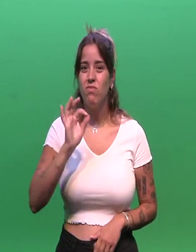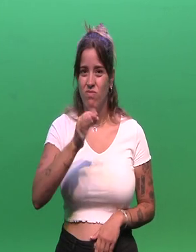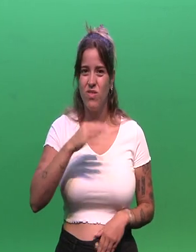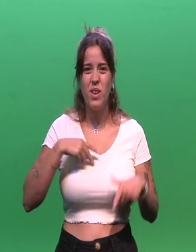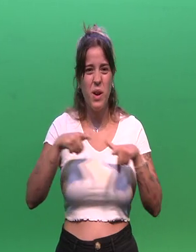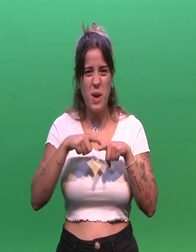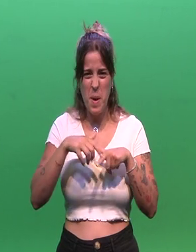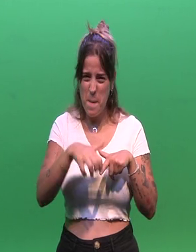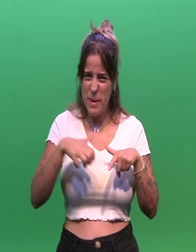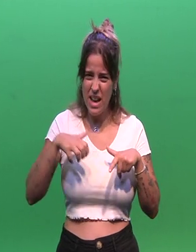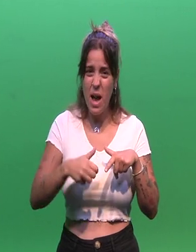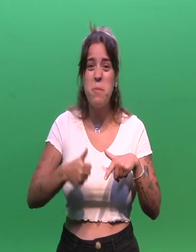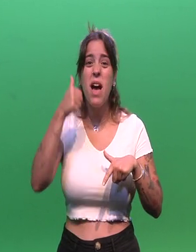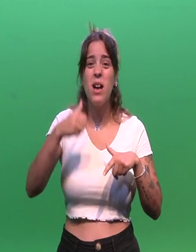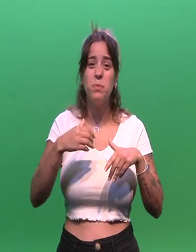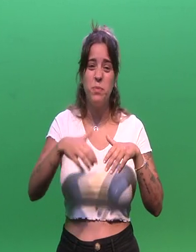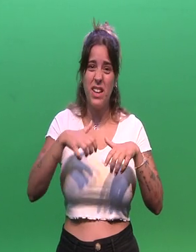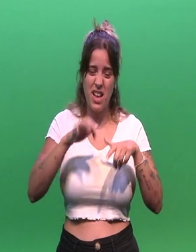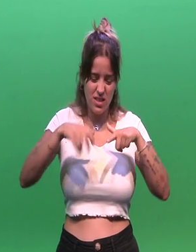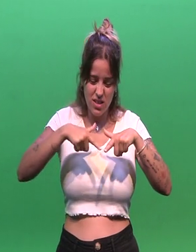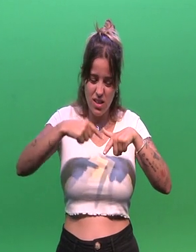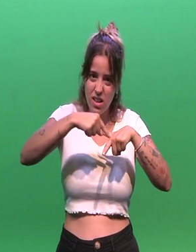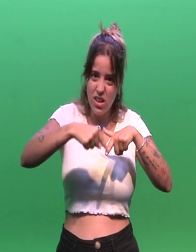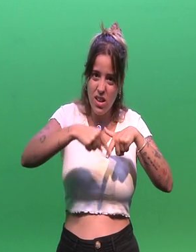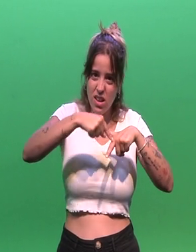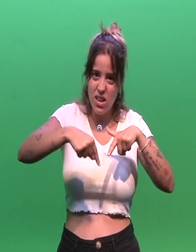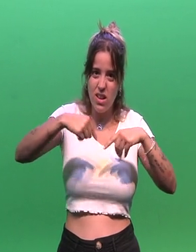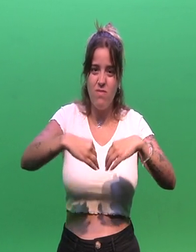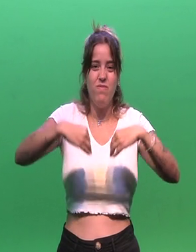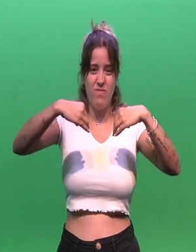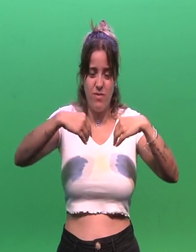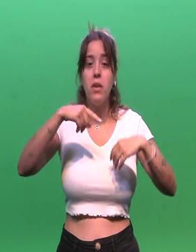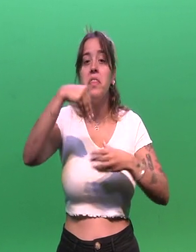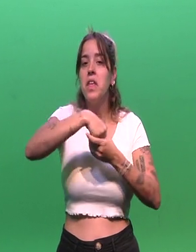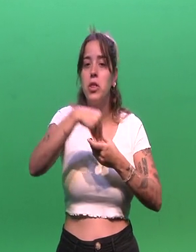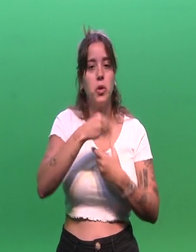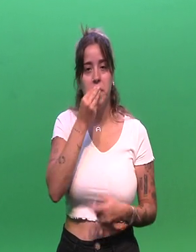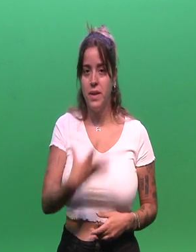Sí, em pica la vagina, la part que més em pica són els llavis, per dins estic bé.